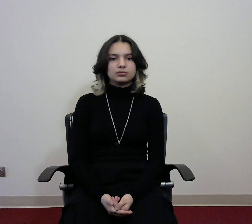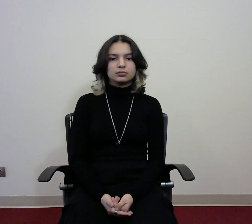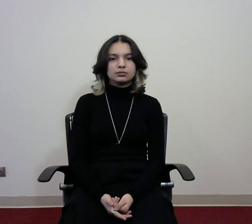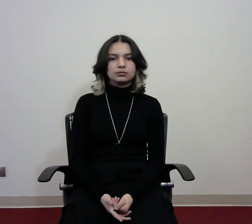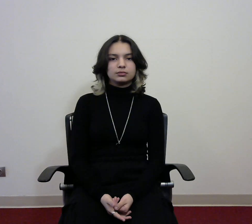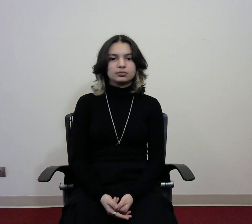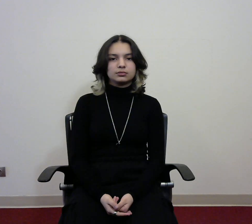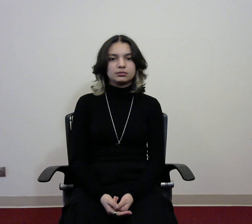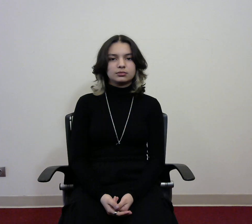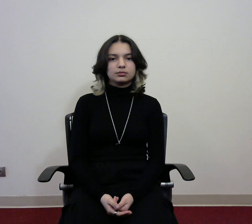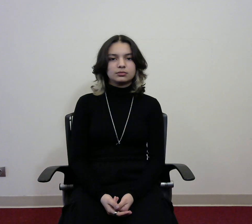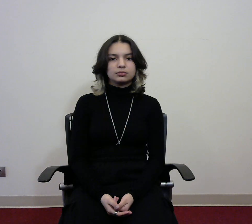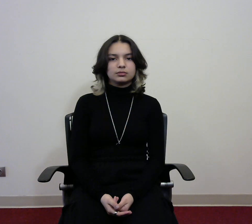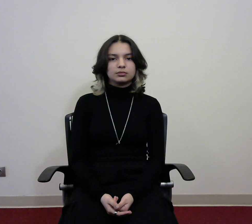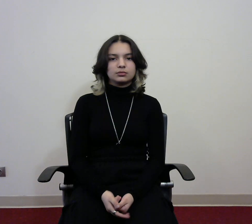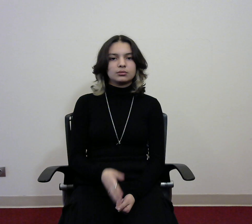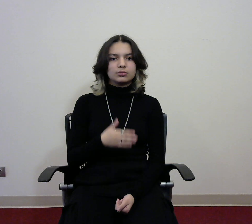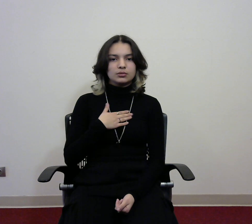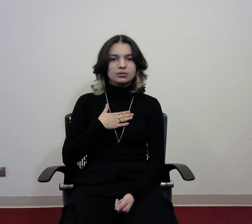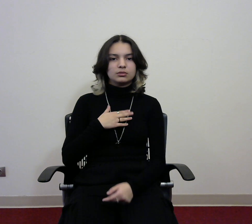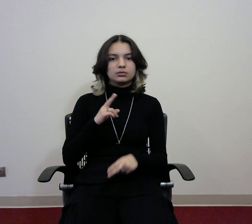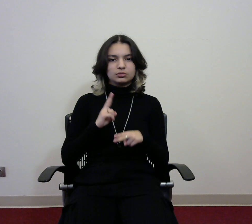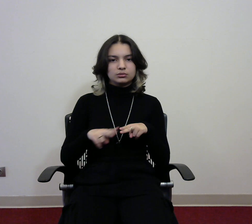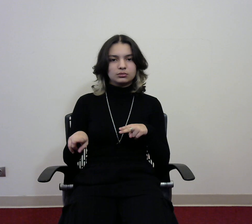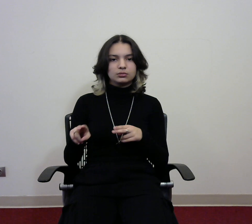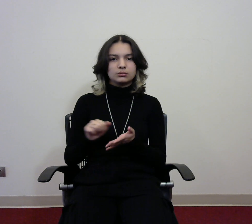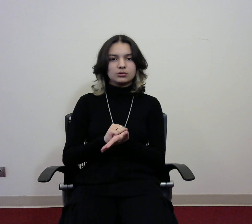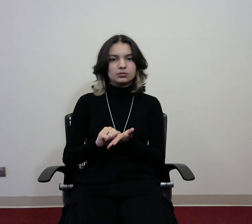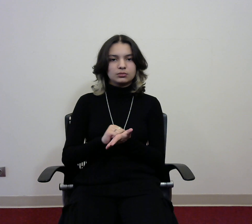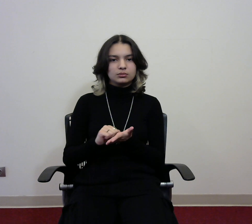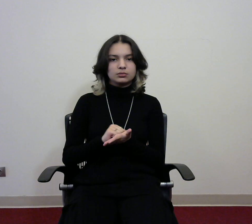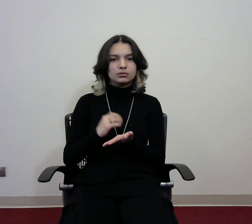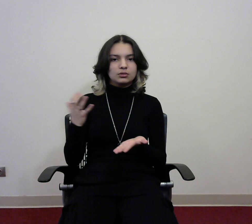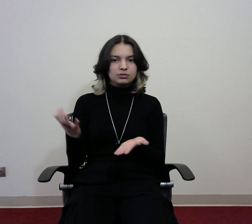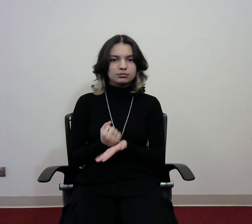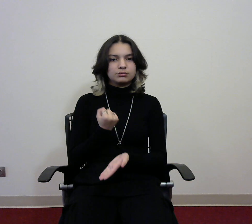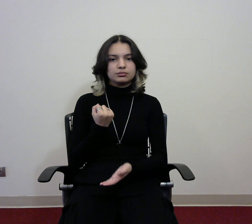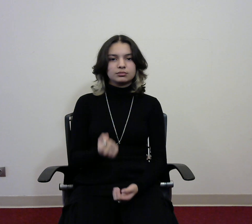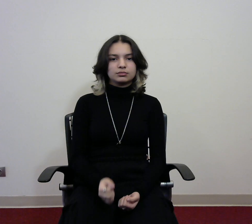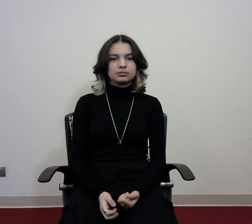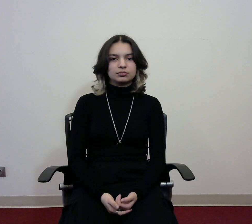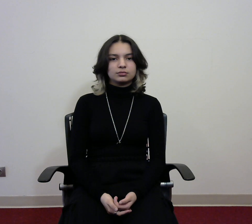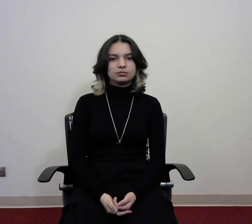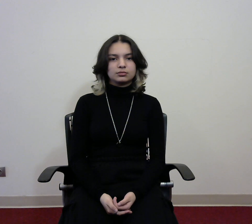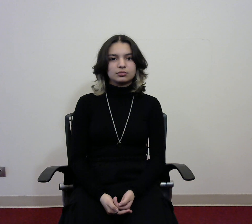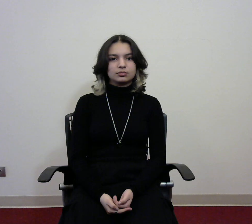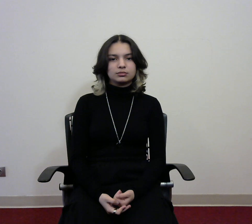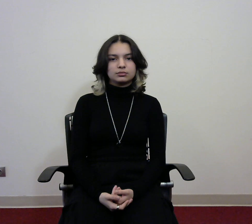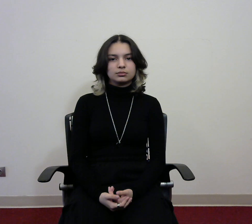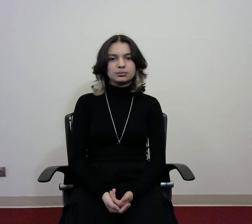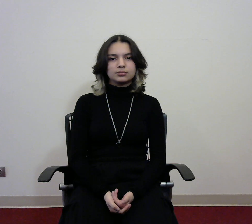Mən itirdiyim sənədi tapmışam